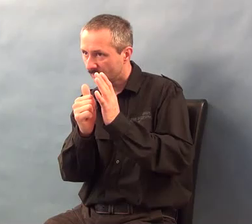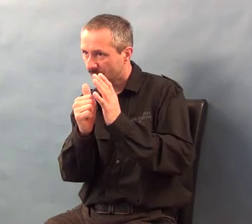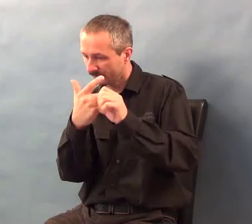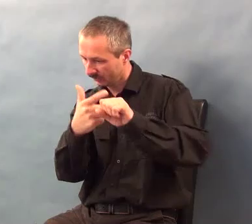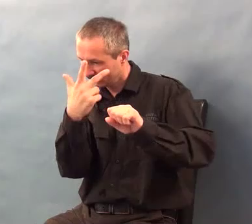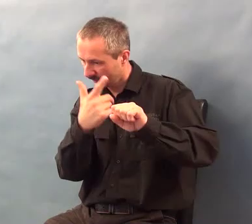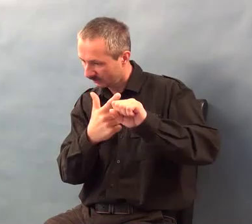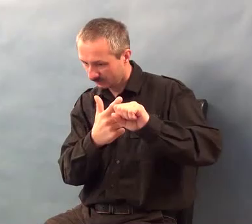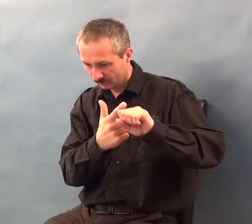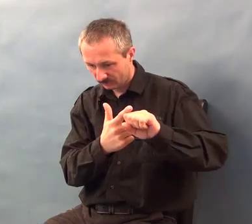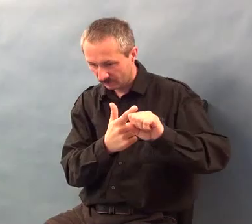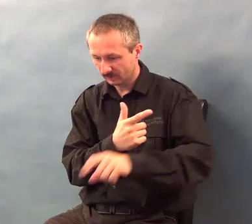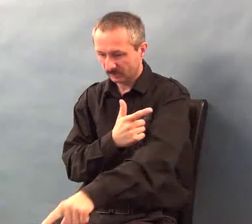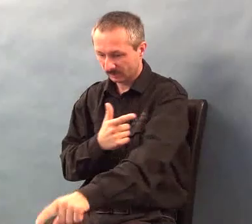Dwudziestego trzeciego...